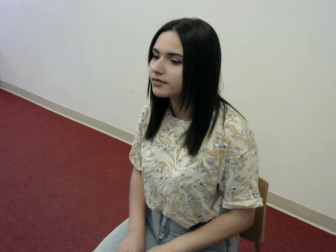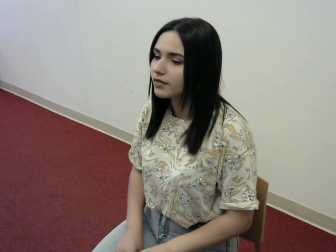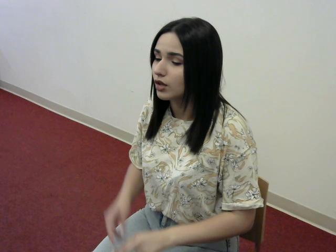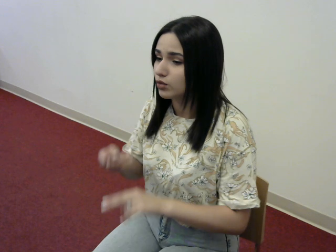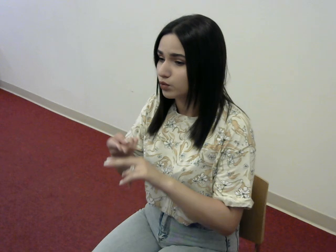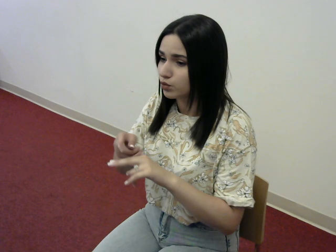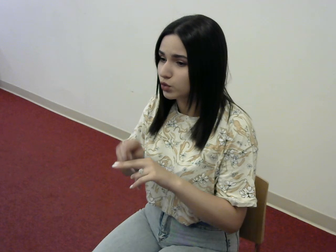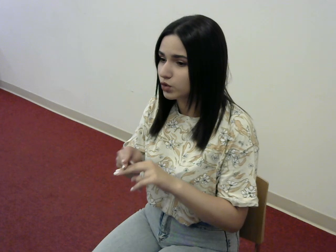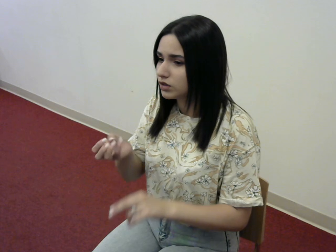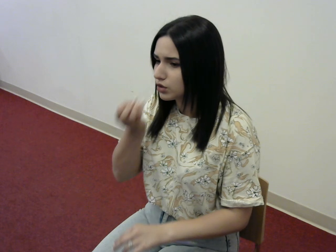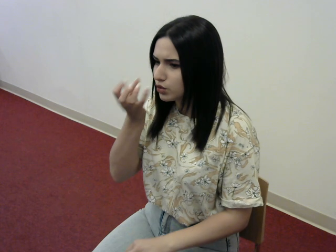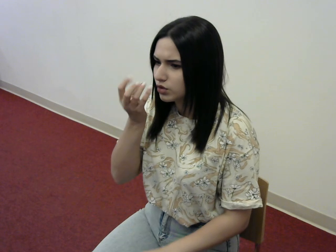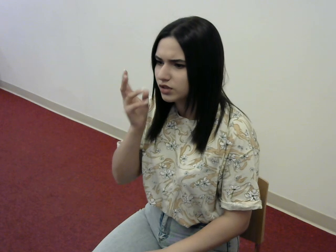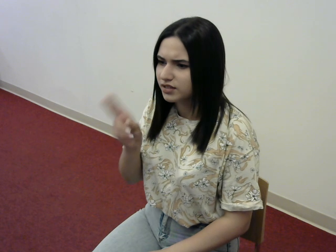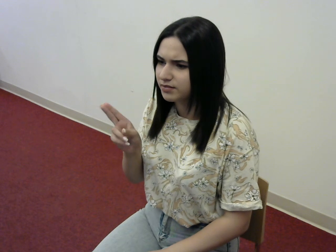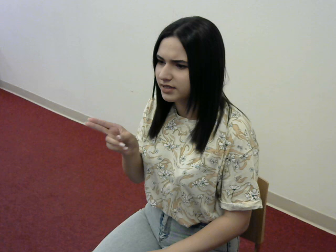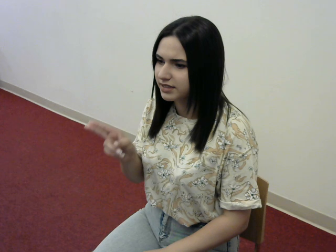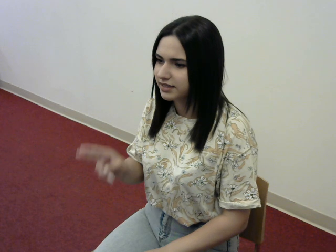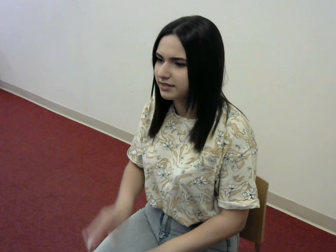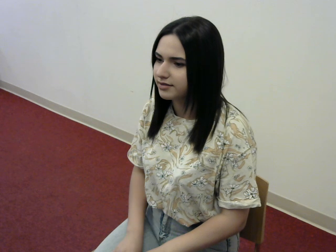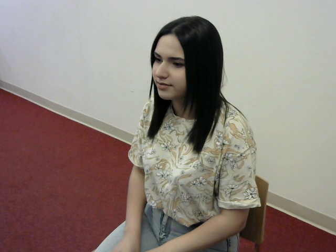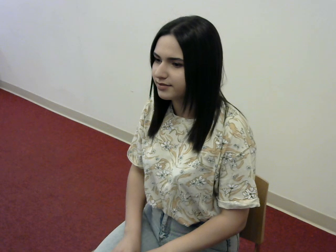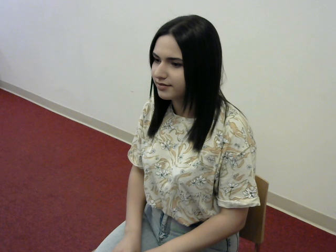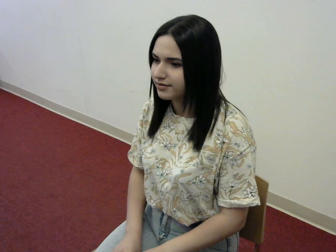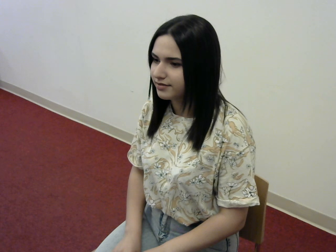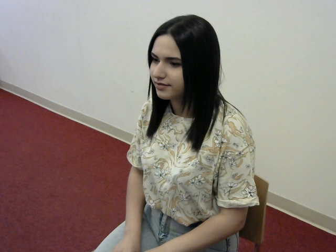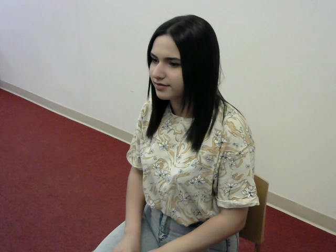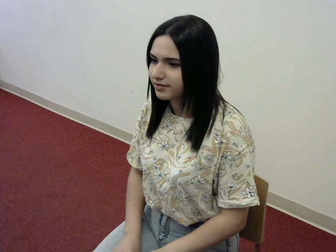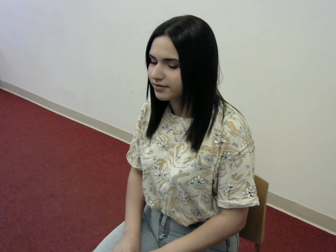Bu çiçəklər kimindir?